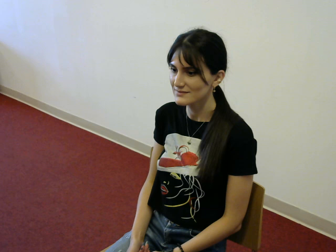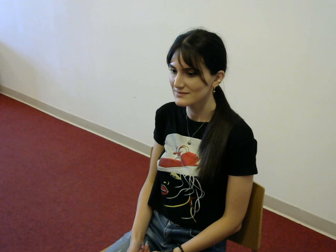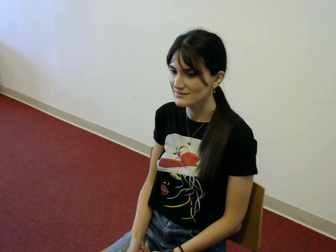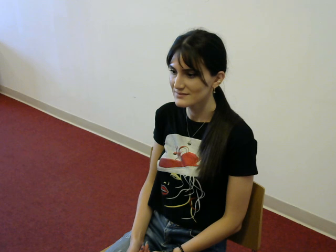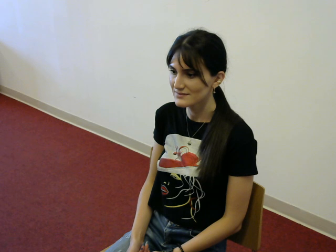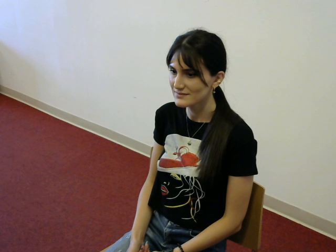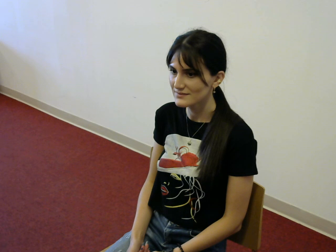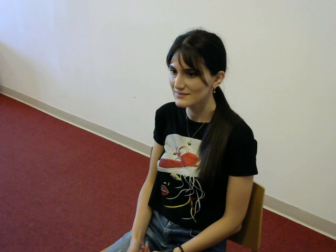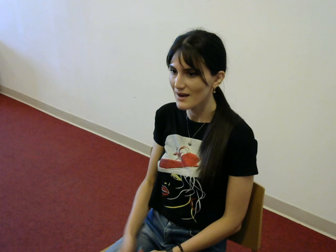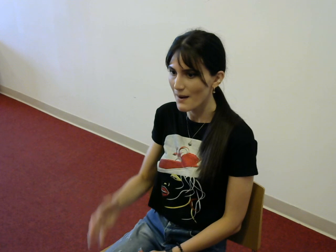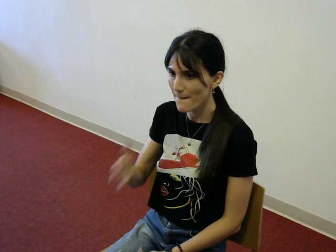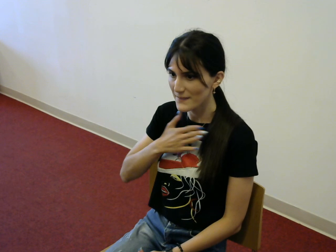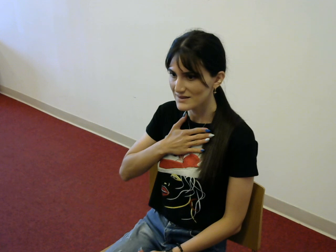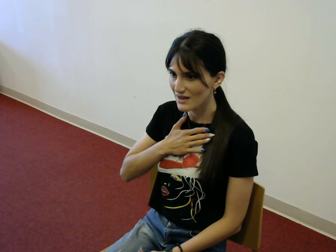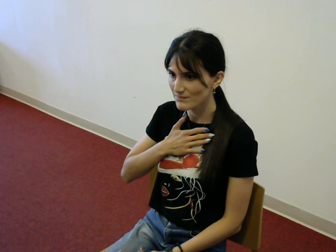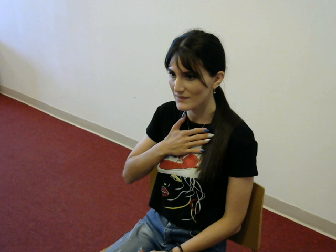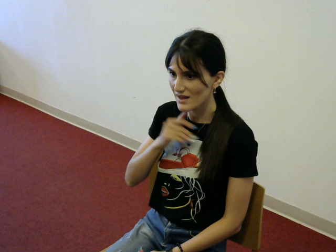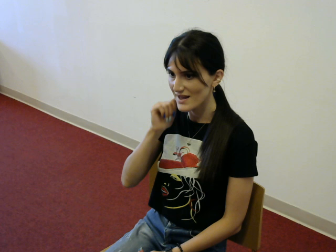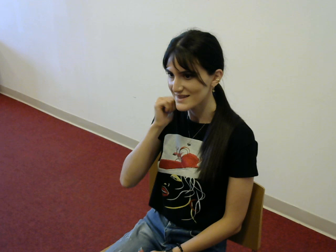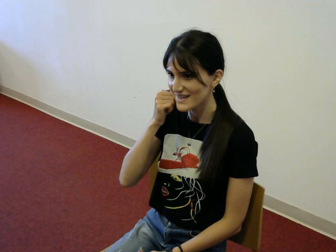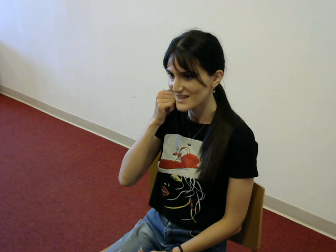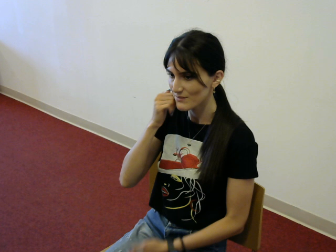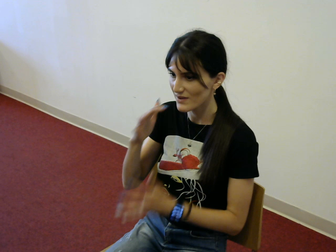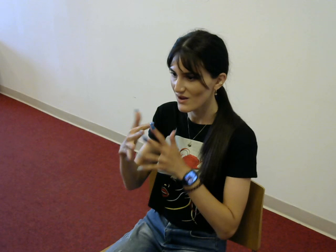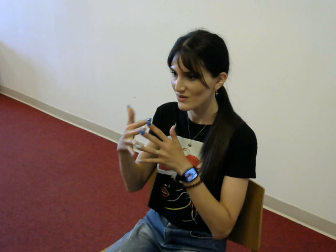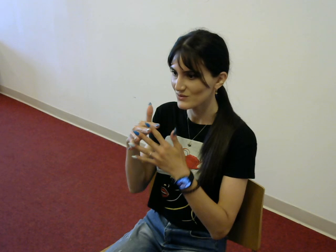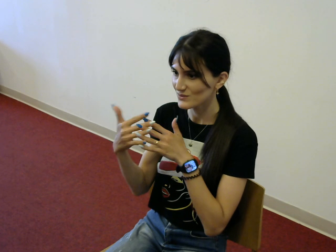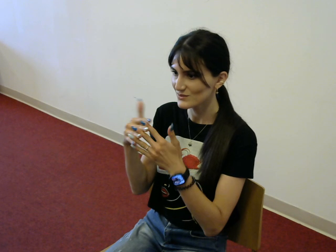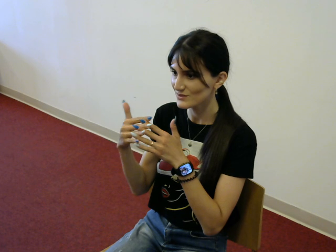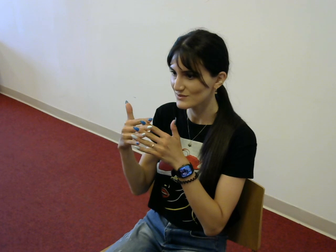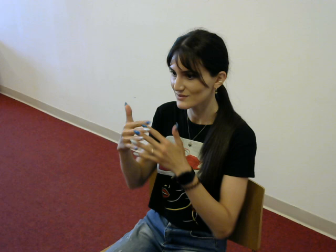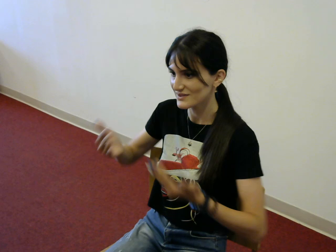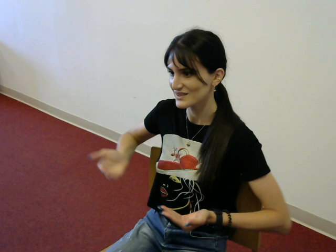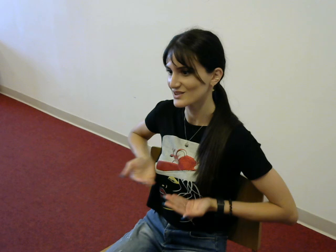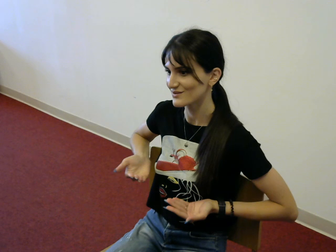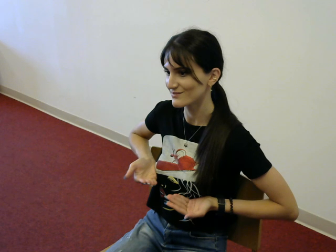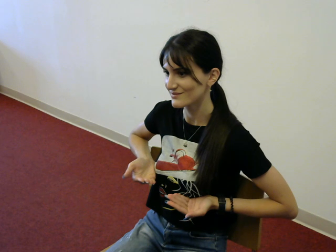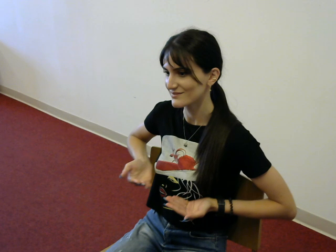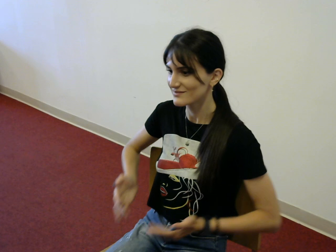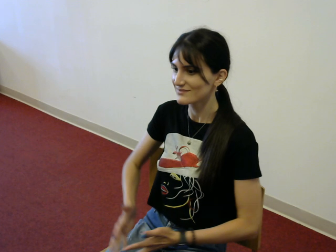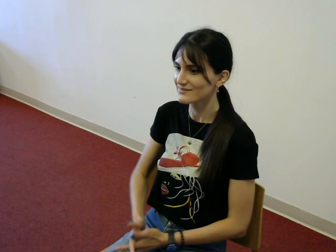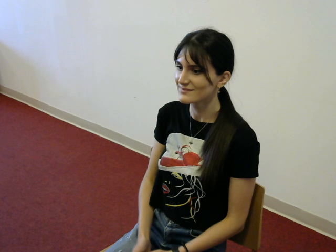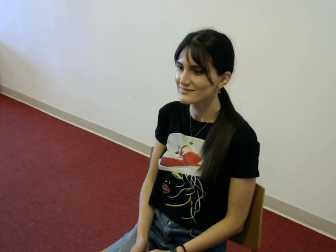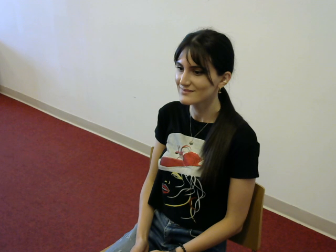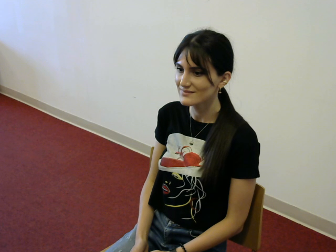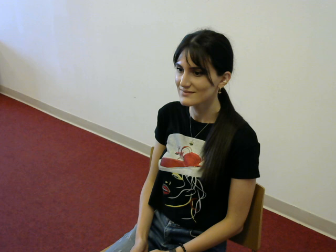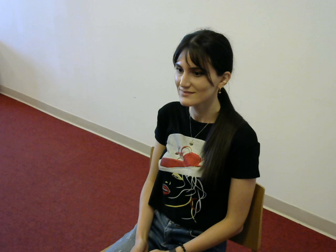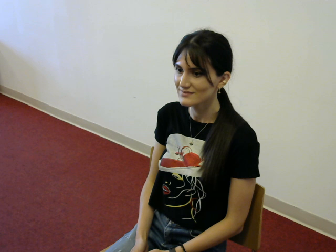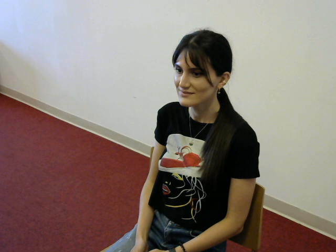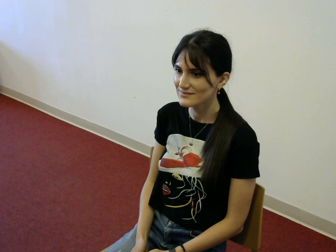Mənim nənəm kənddə yaşayır